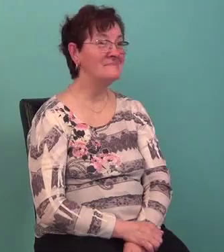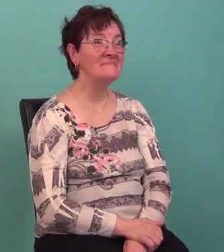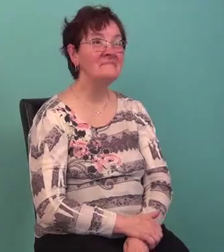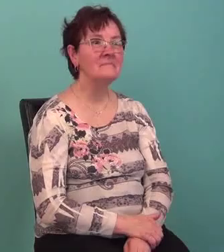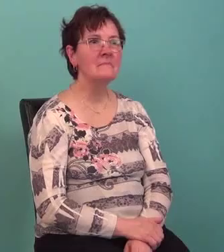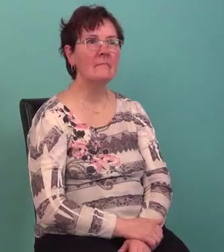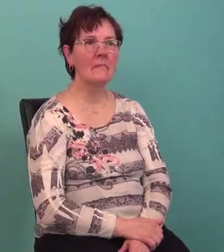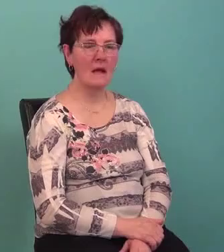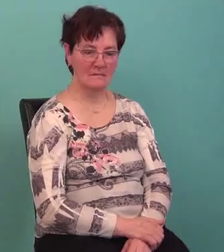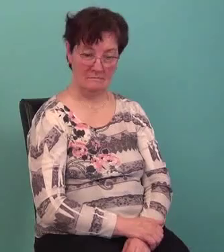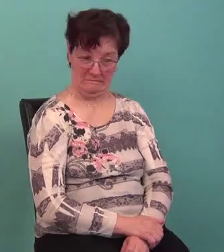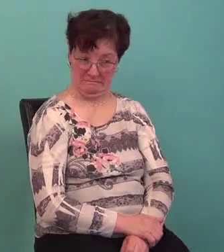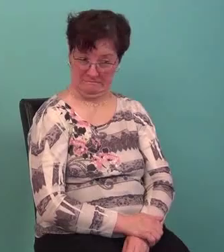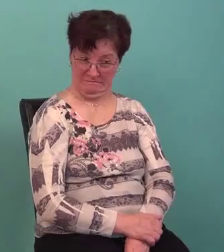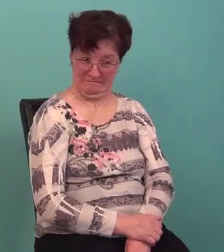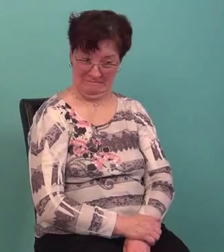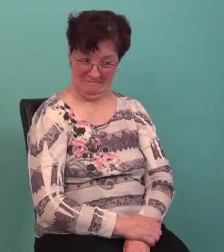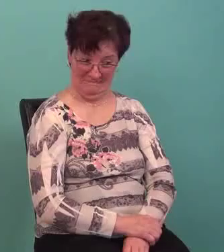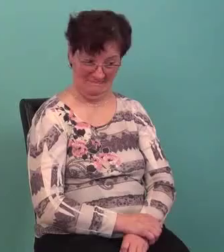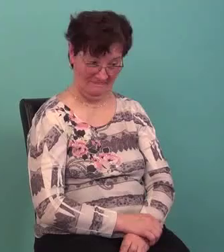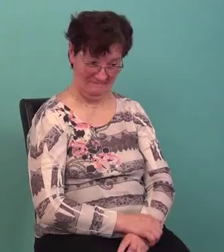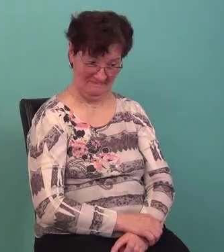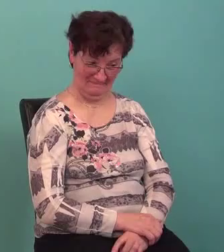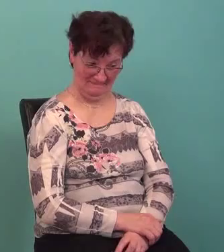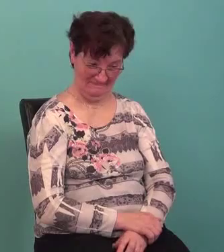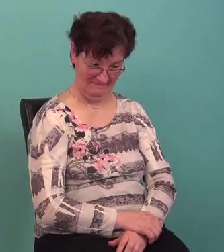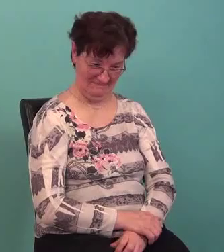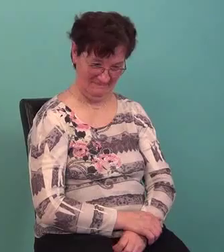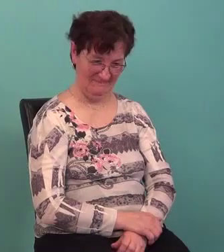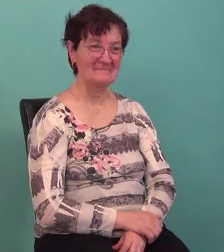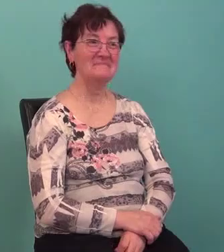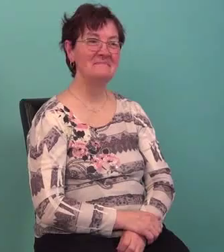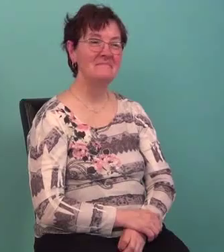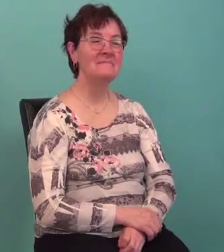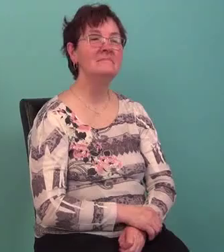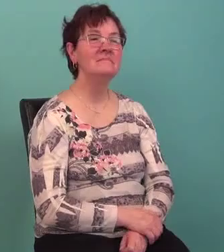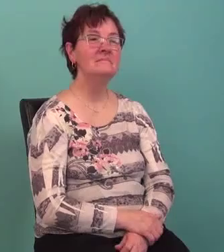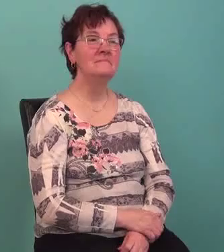Dentysta o czwartej trzydzieści do piątej trzydzieści.